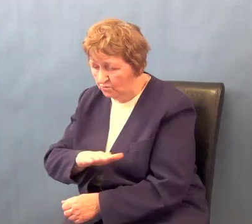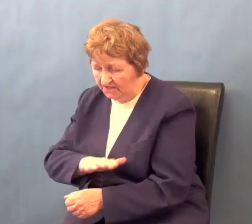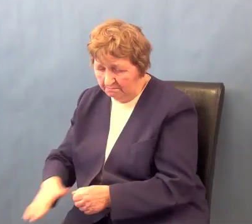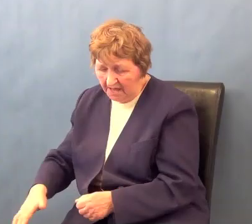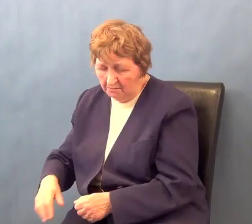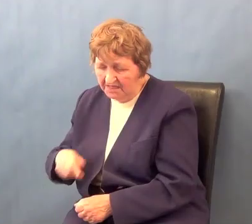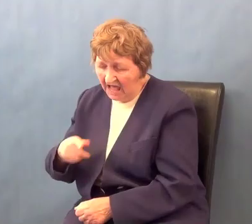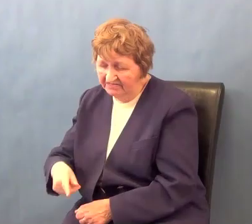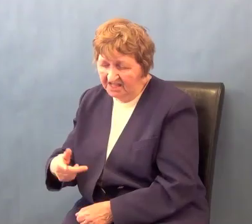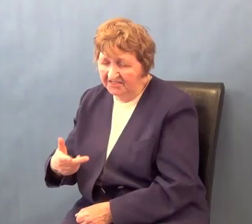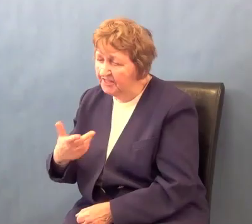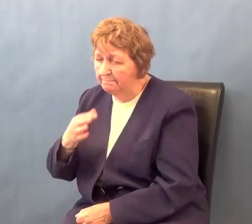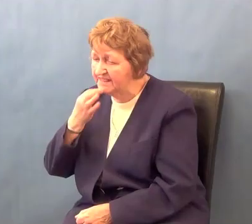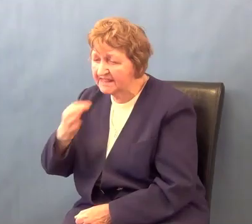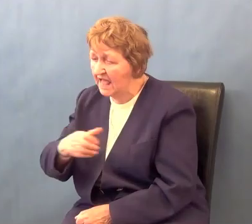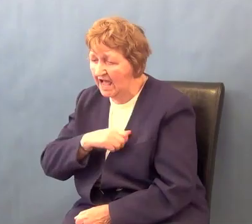A ten nie pytał się.